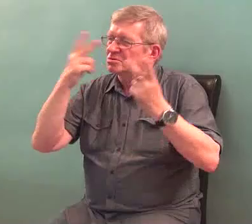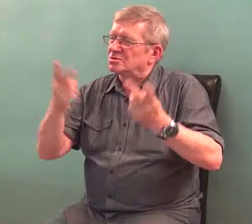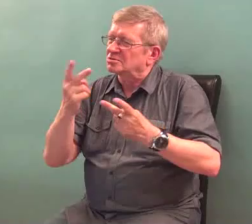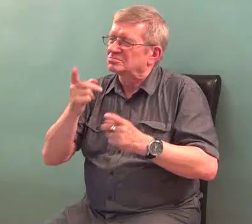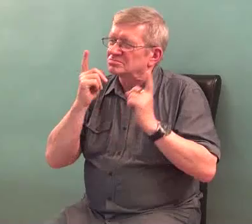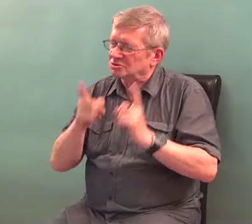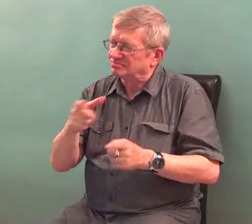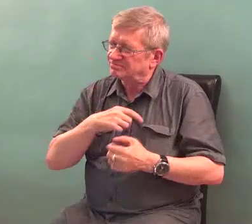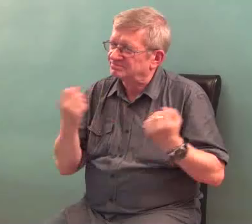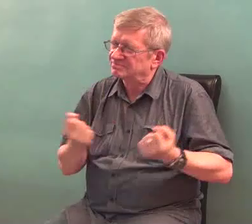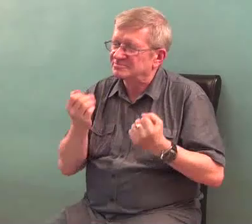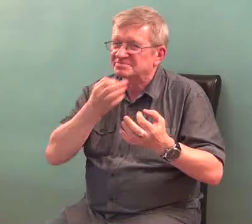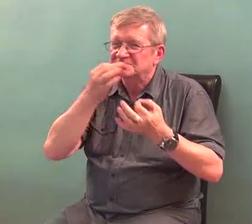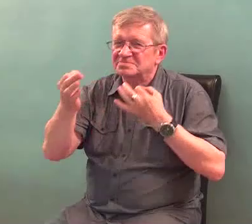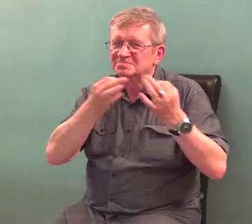Musimy razem się postarać i popytać.